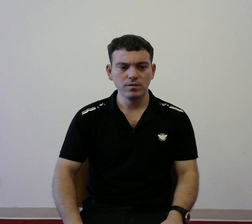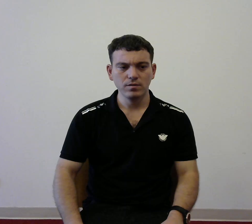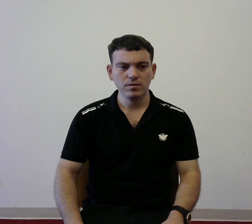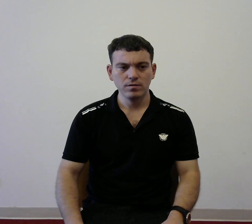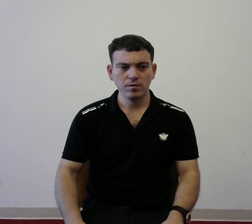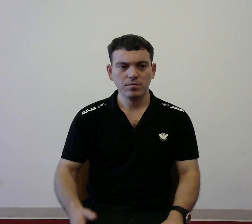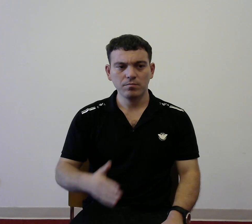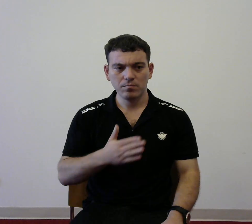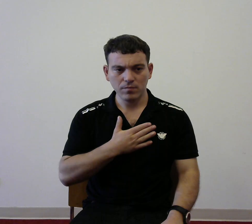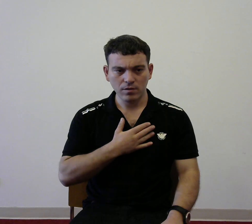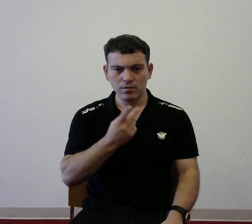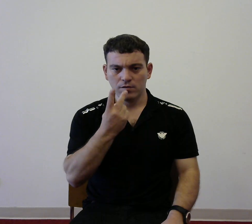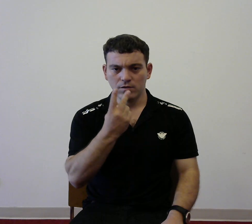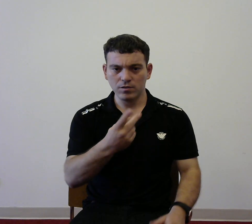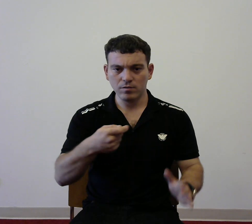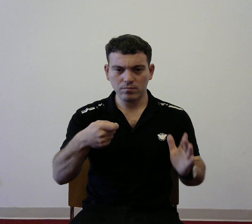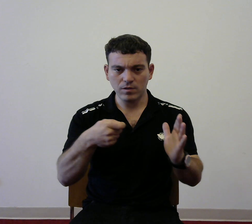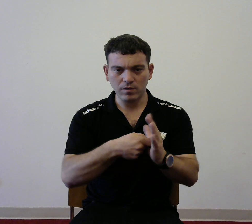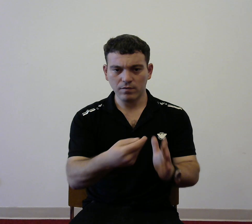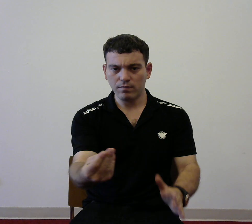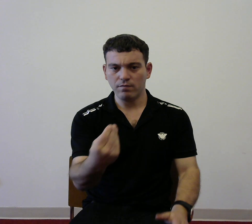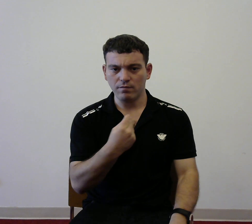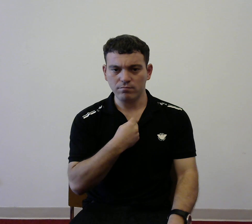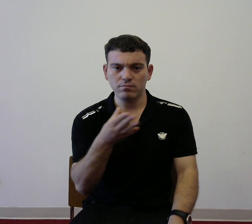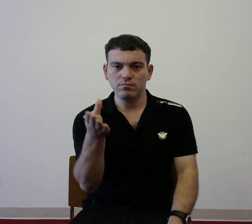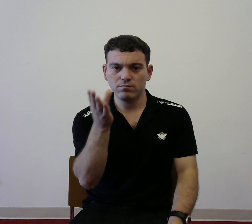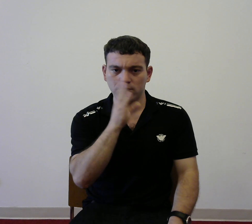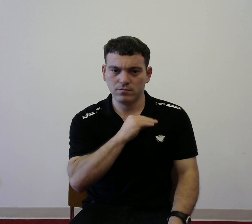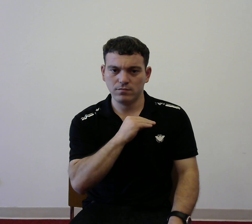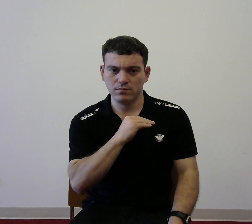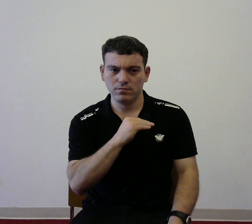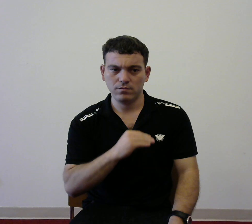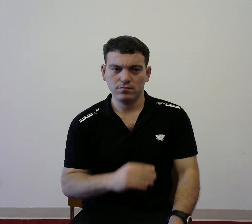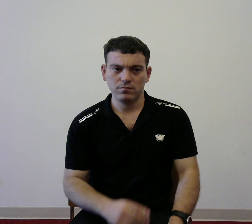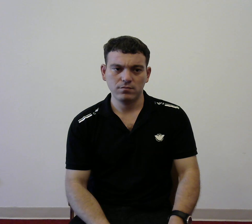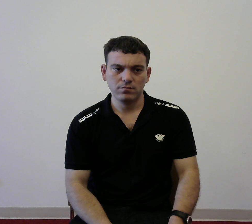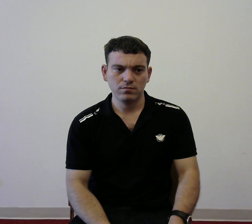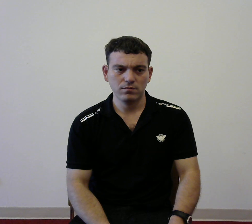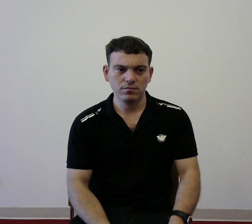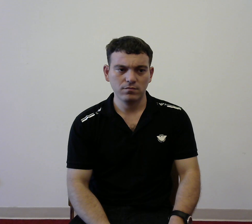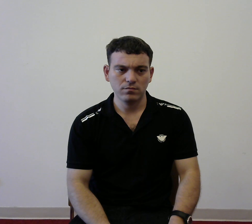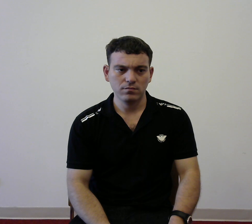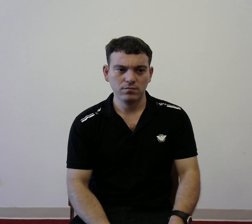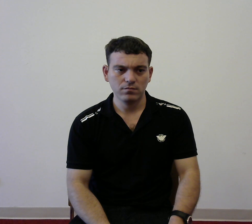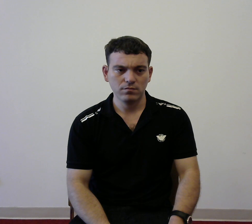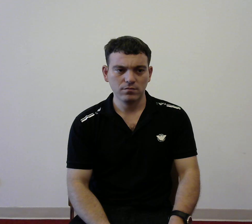Mənə 2 bilet verə bilərsinizmi?